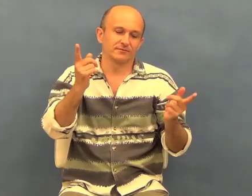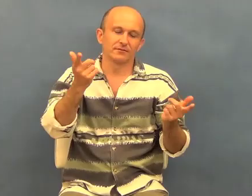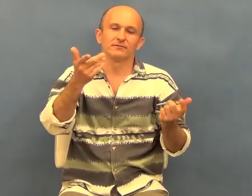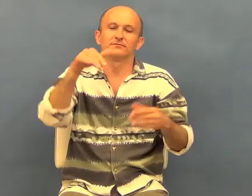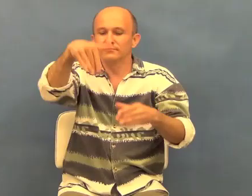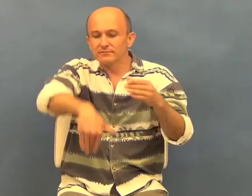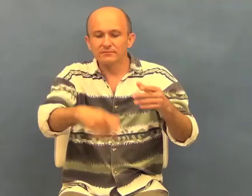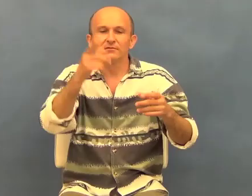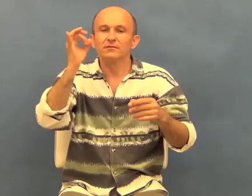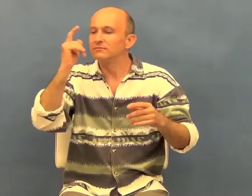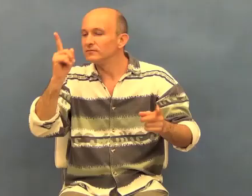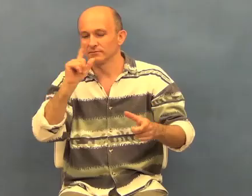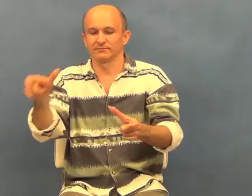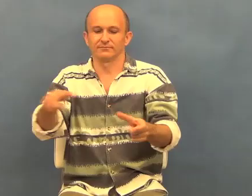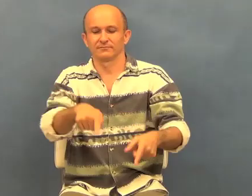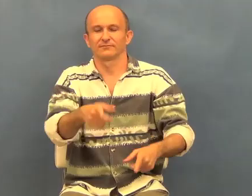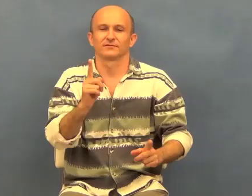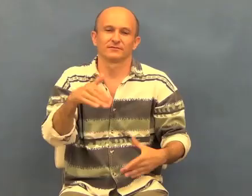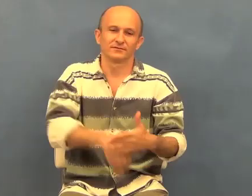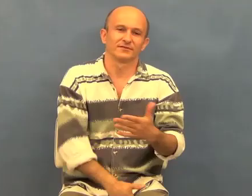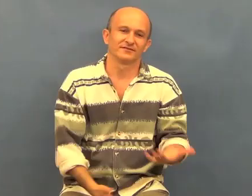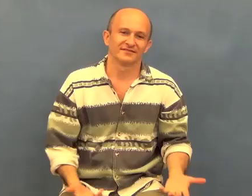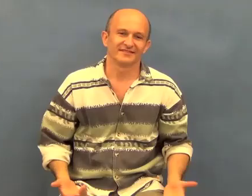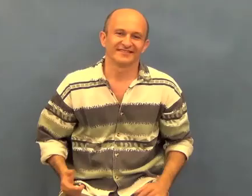Tu można wpaść, bo jest stromo. Trzeba się kontrolować i uważać, żeby nie wpaść.